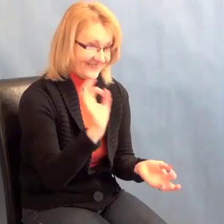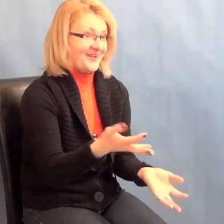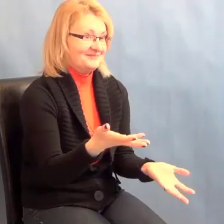Dobrze.